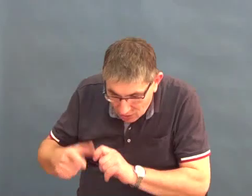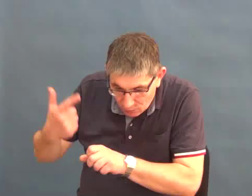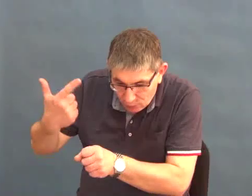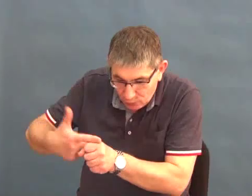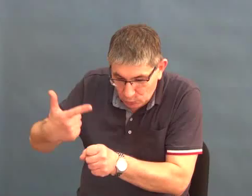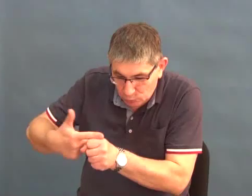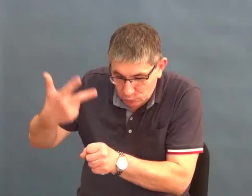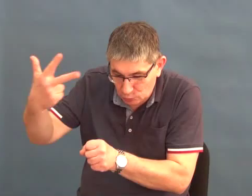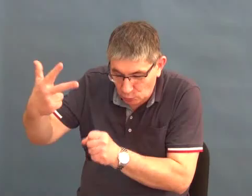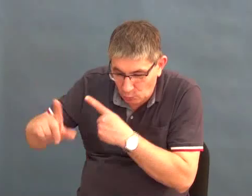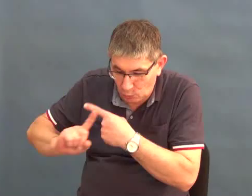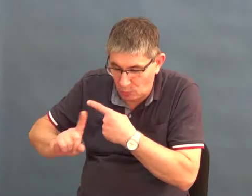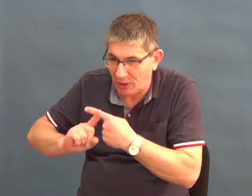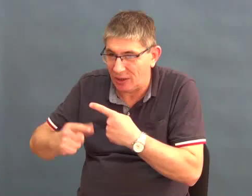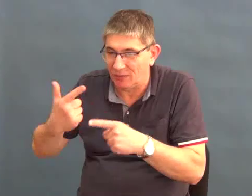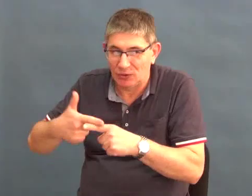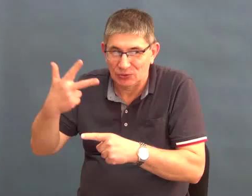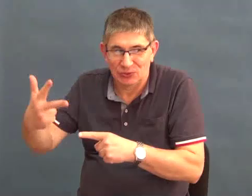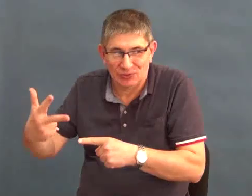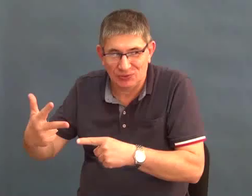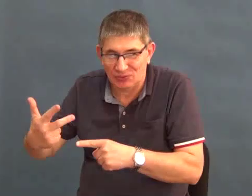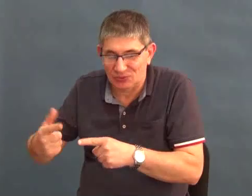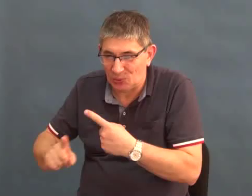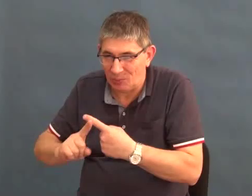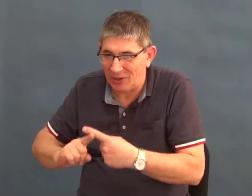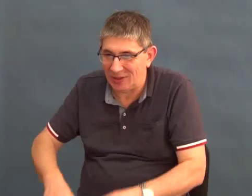Numer dwadzieścia trzy.